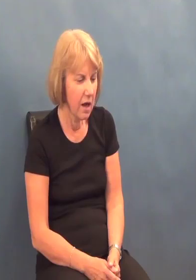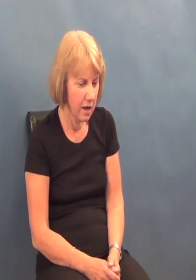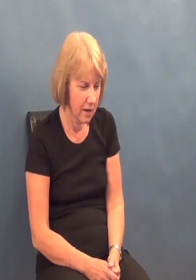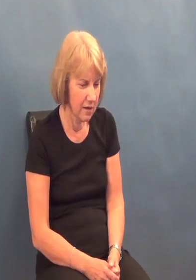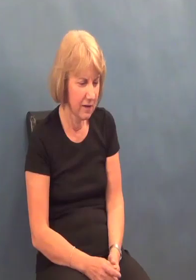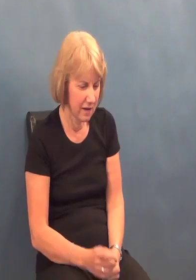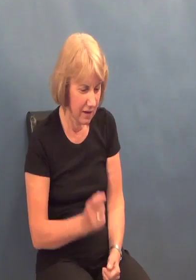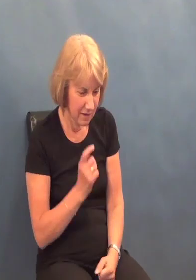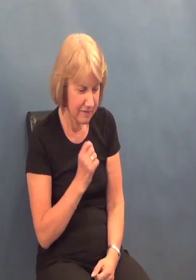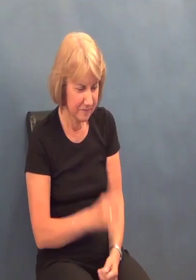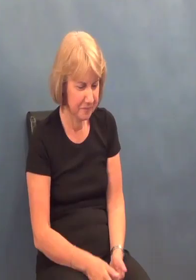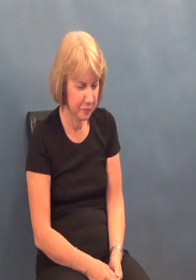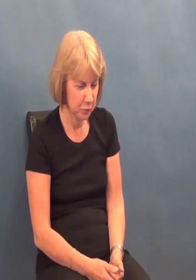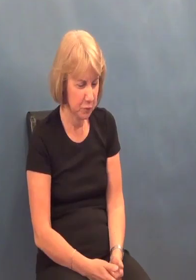Ach, zapamiętałam.